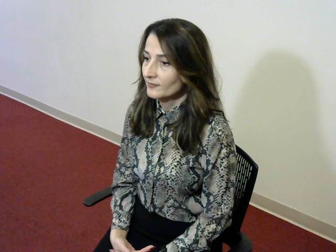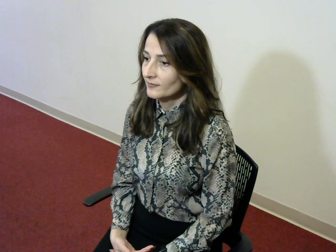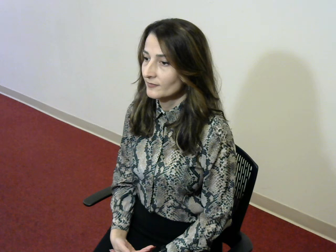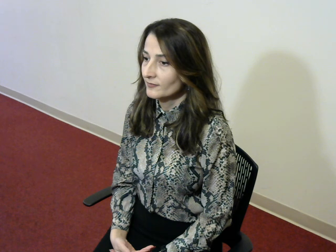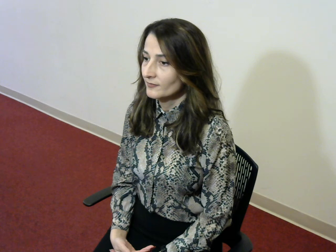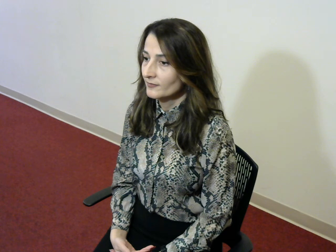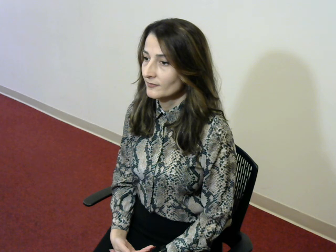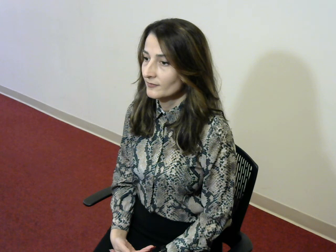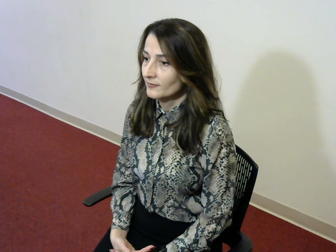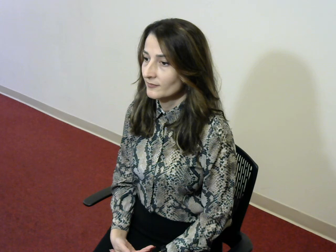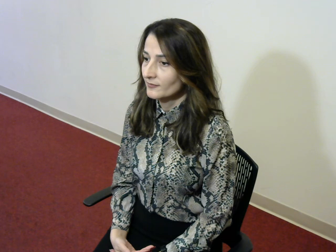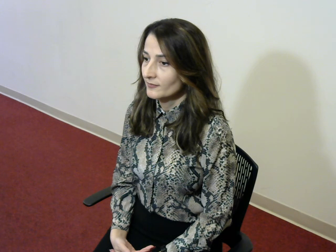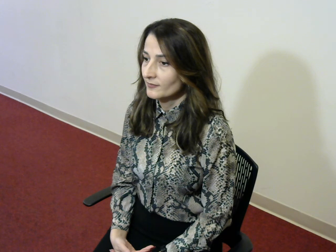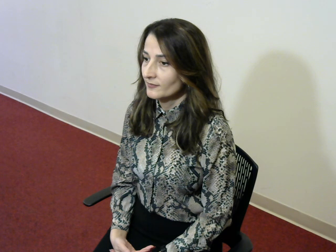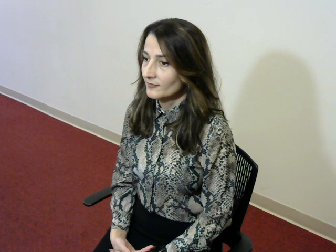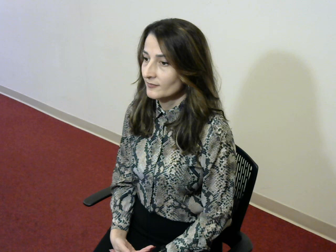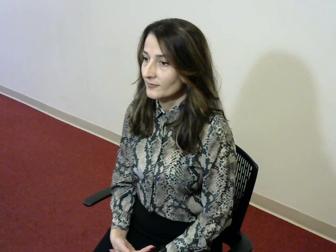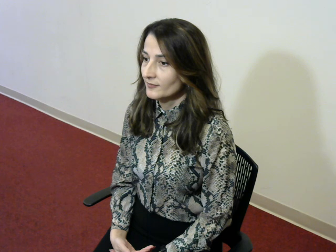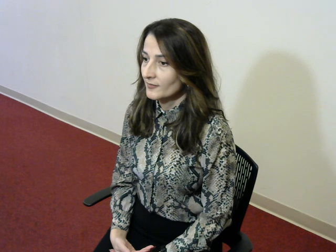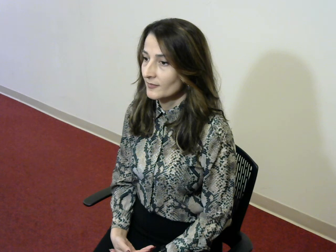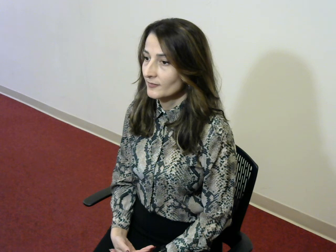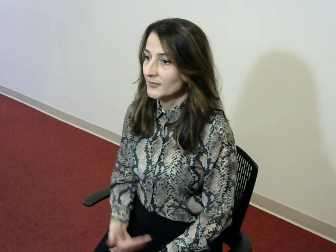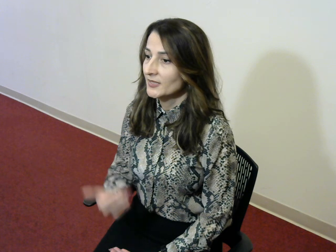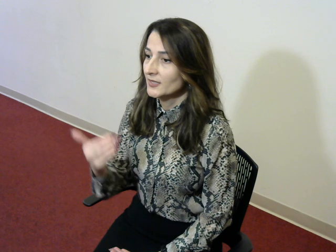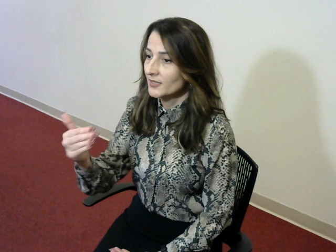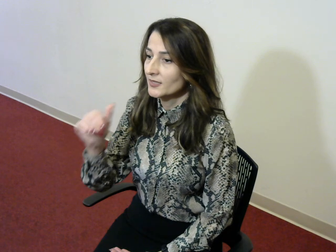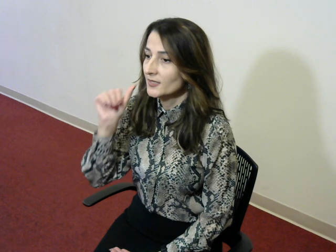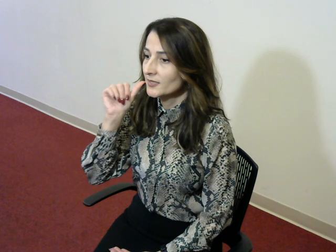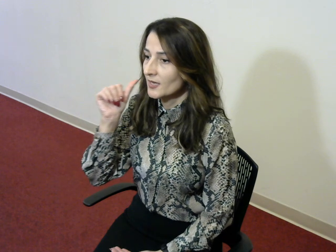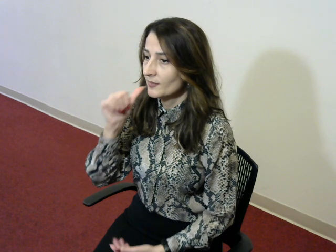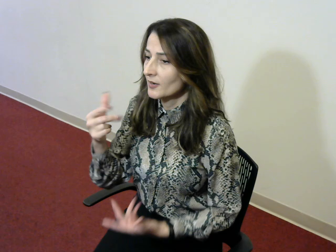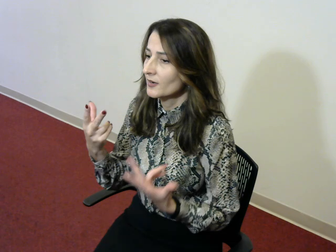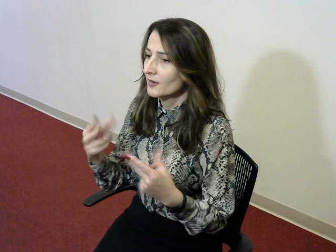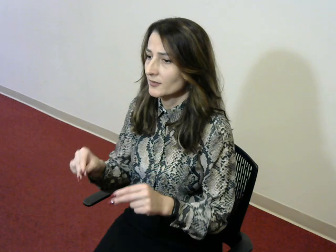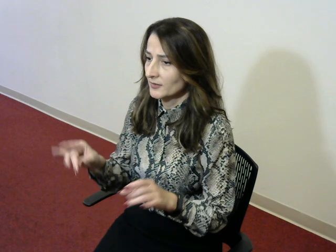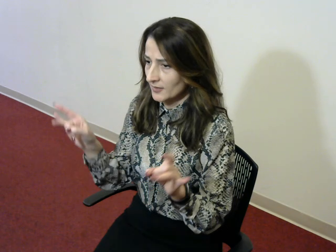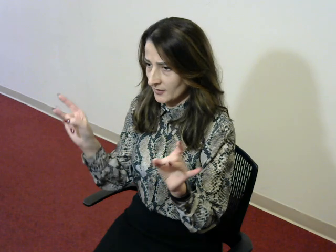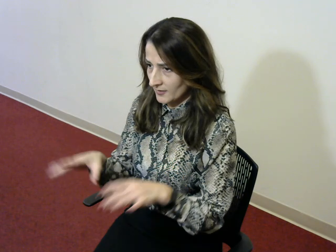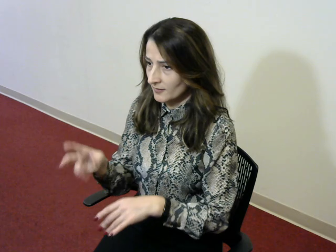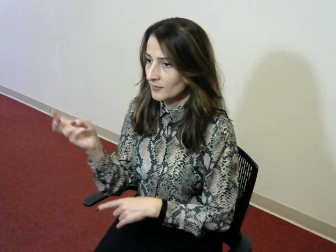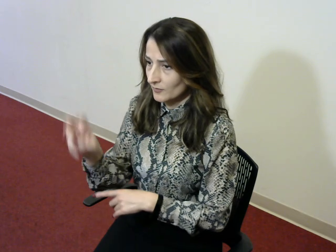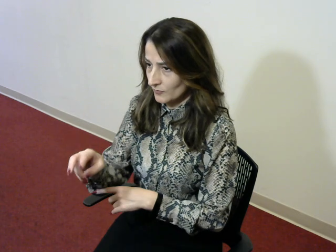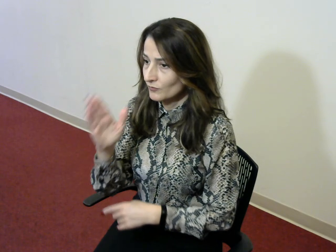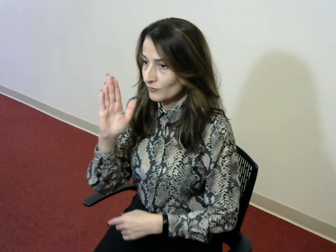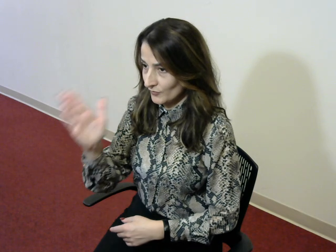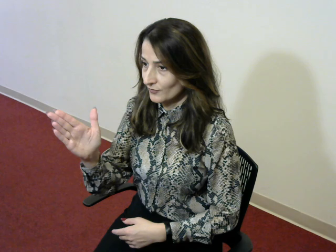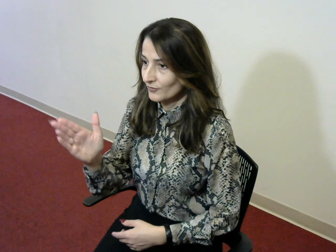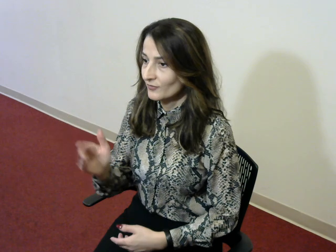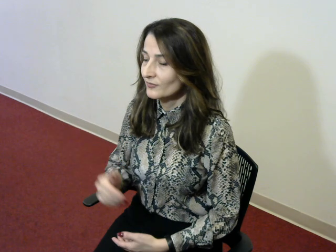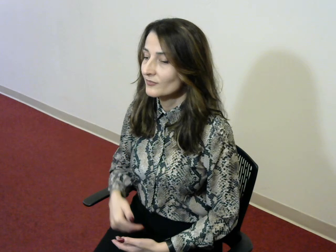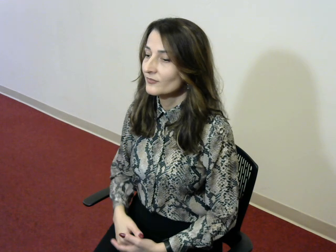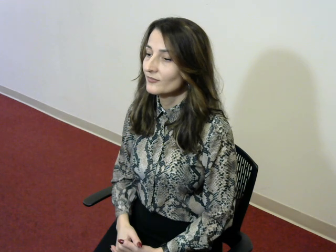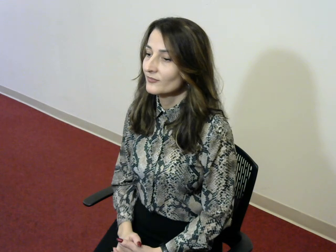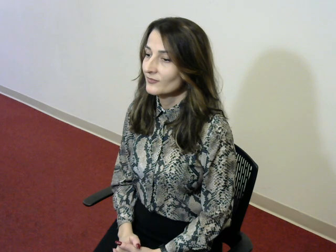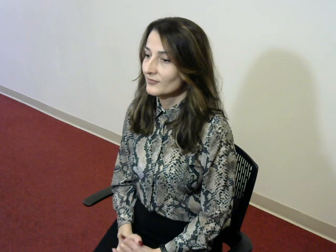Siz sabah hansı restorana gedəcəksiniz?